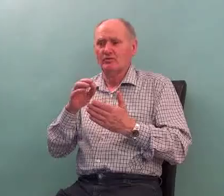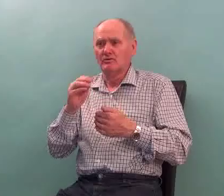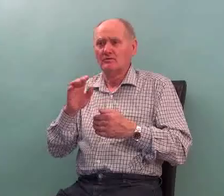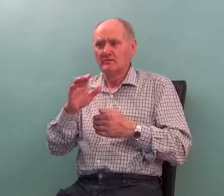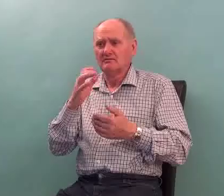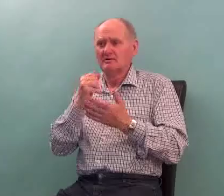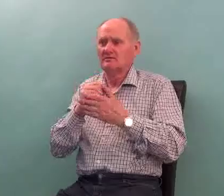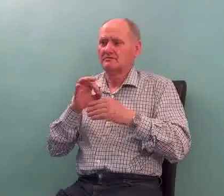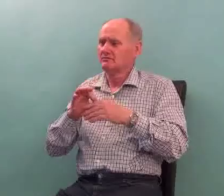Był przewodnikiem.